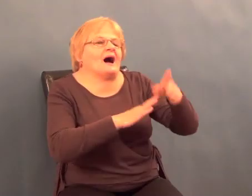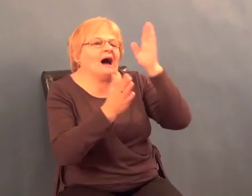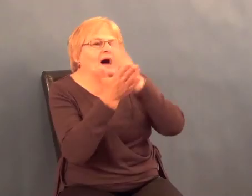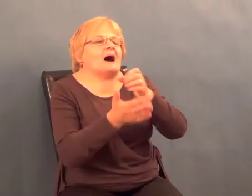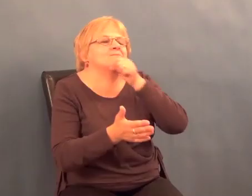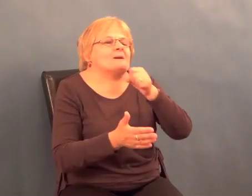Babcia...